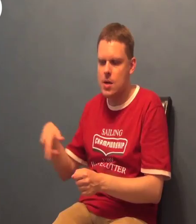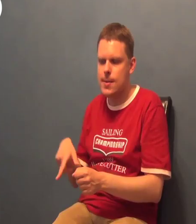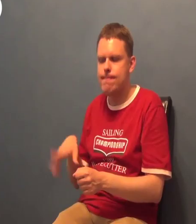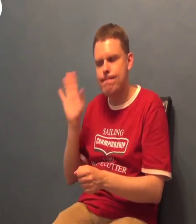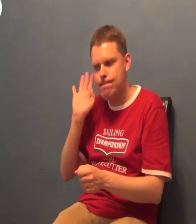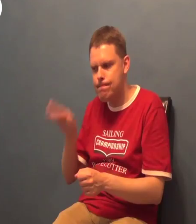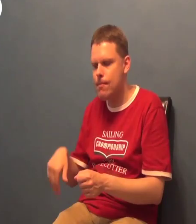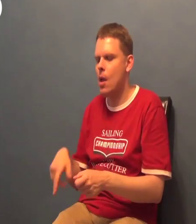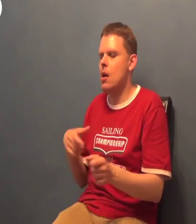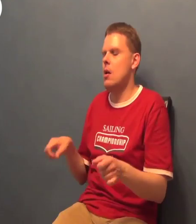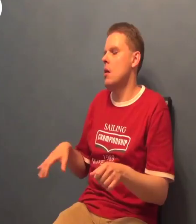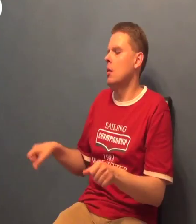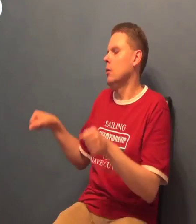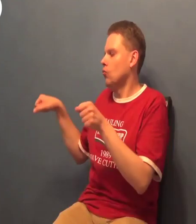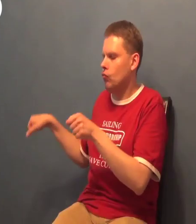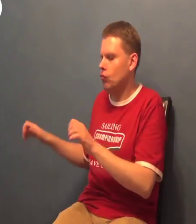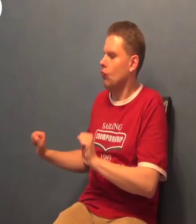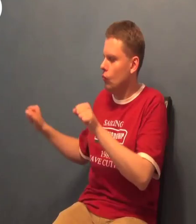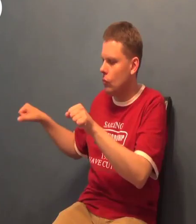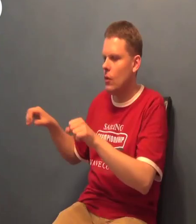Decyduje się i odstawia rower.